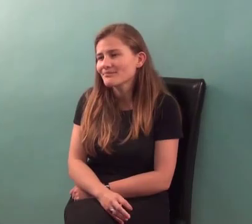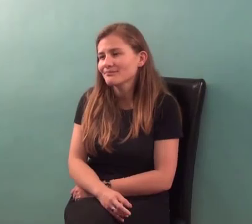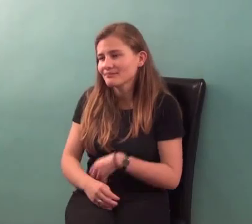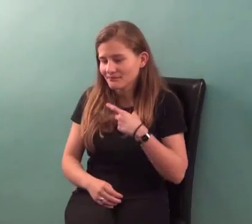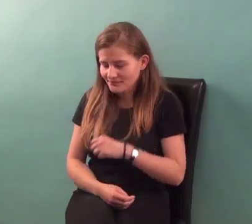Aha.